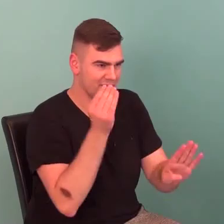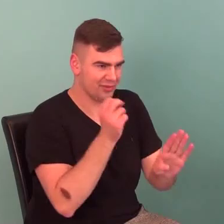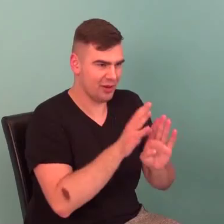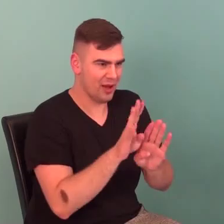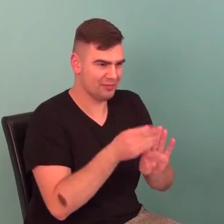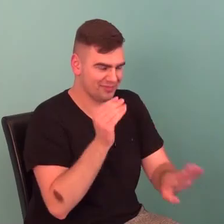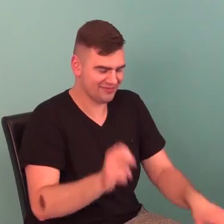Tak, zabrał kawałek płotu.